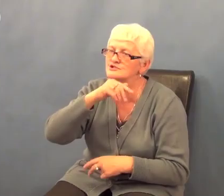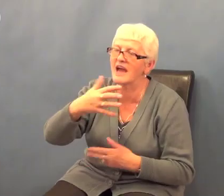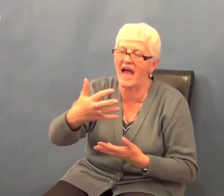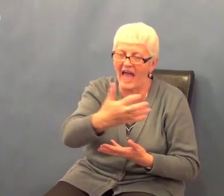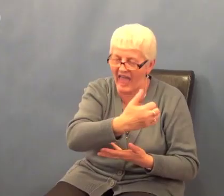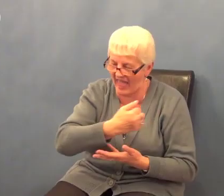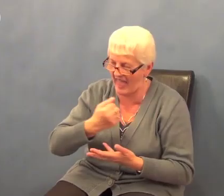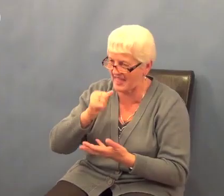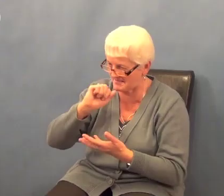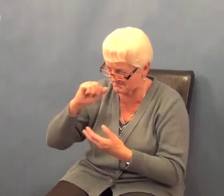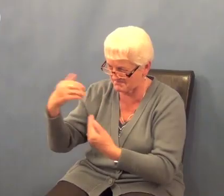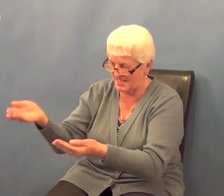Zabiera gruszki i daje chłopcom.